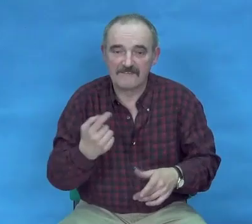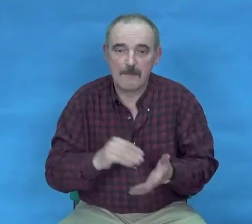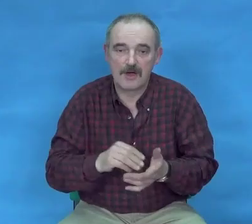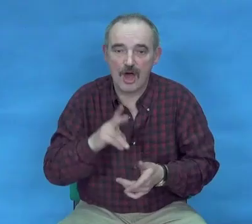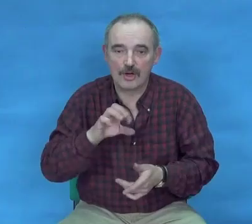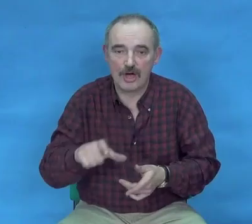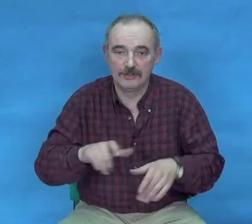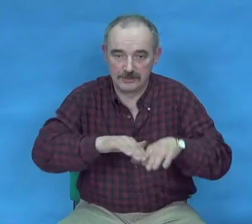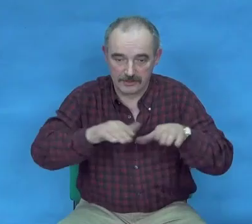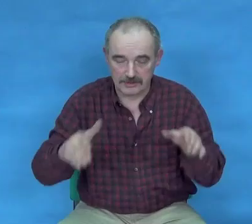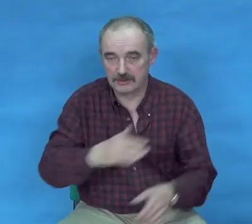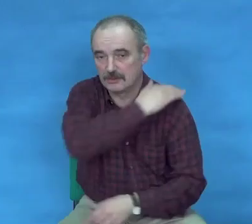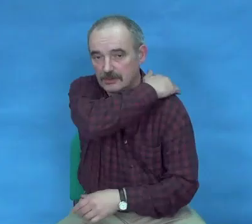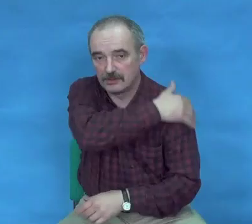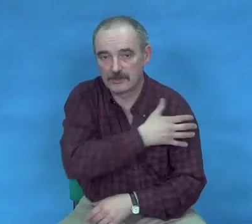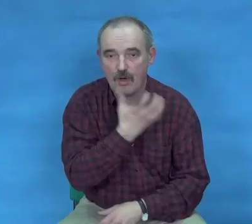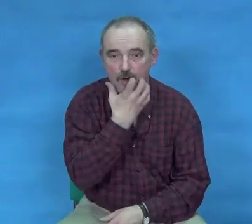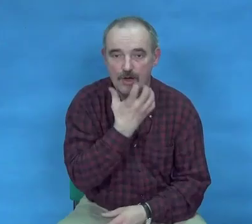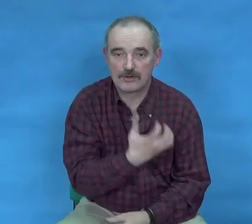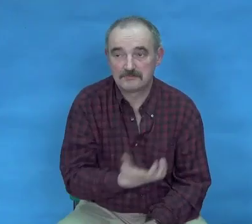Potrzebny jest ciepły koc.